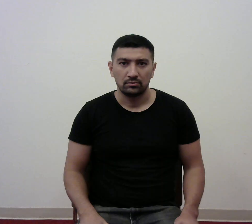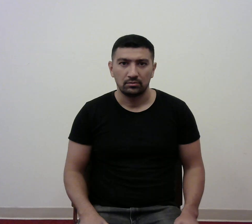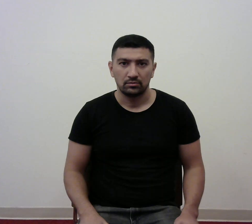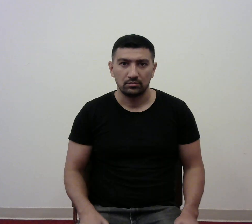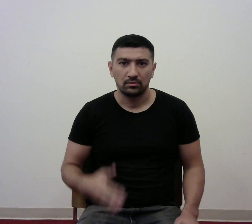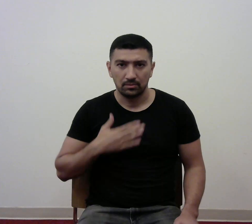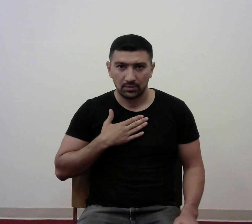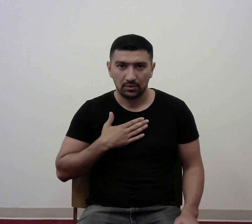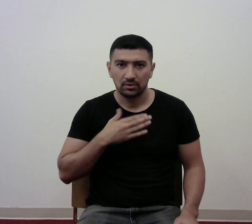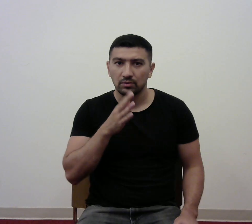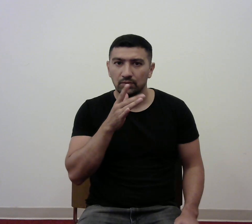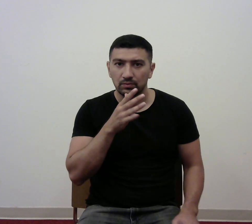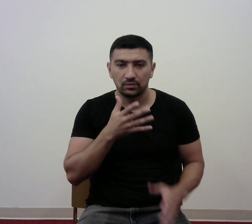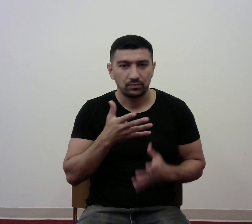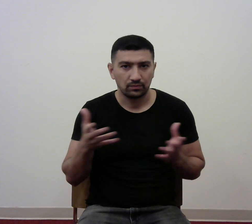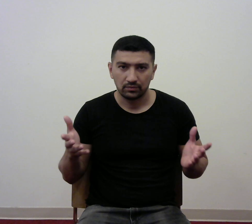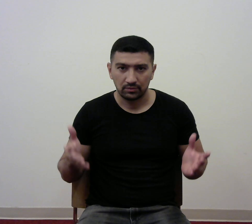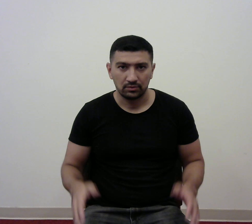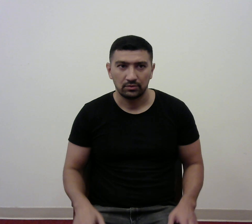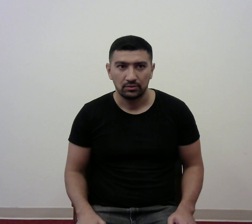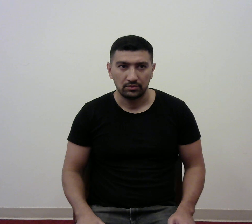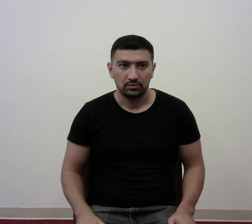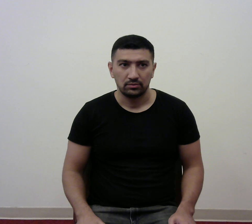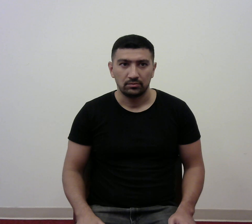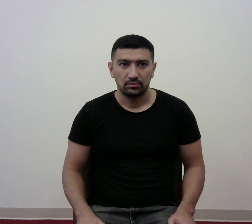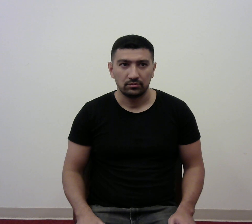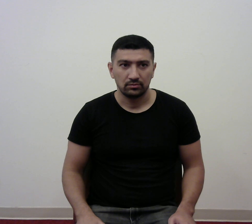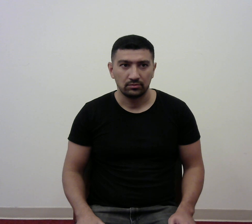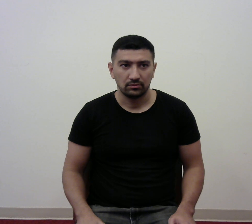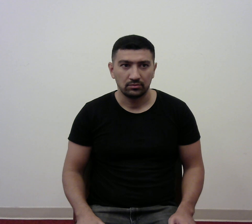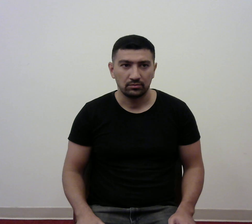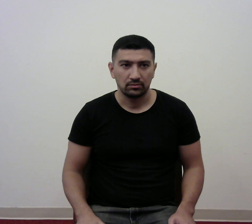Mənim vaxtım yoxdur